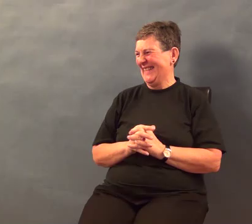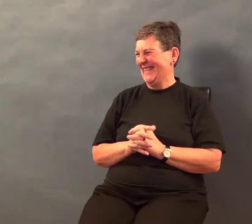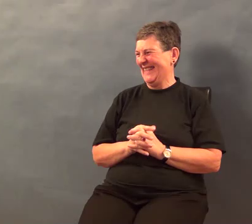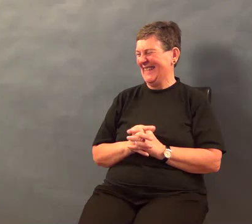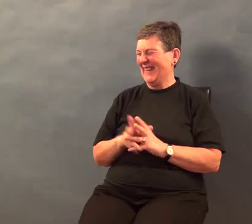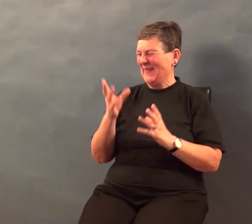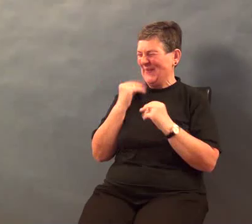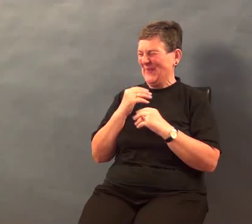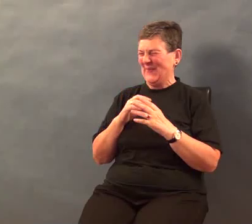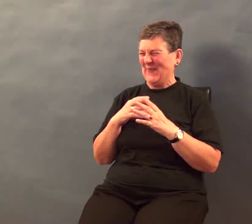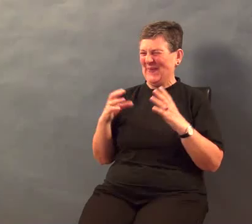Zapomniałam.